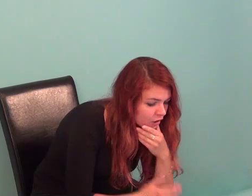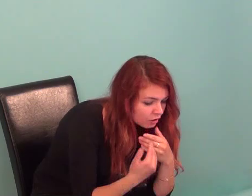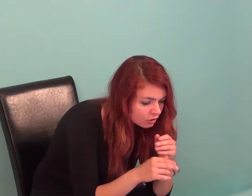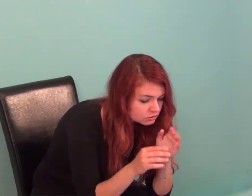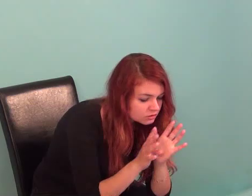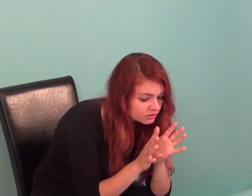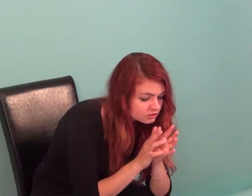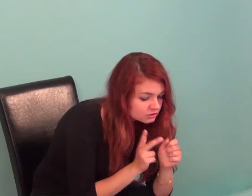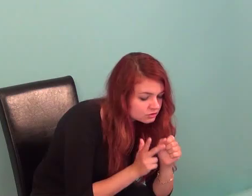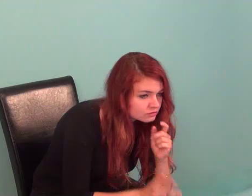Koniec o dziewiętnastej trzydzieści.